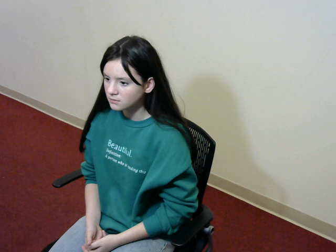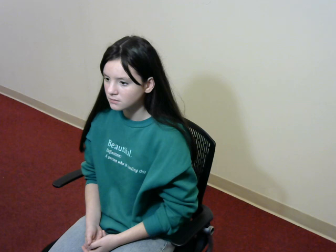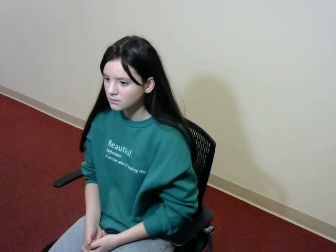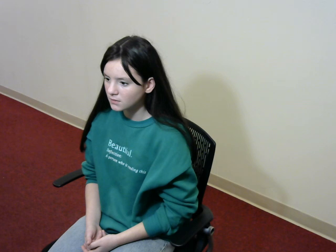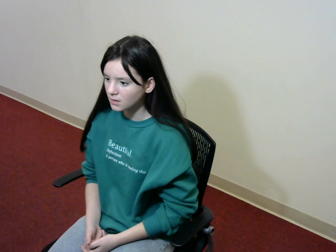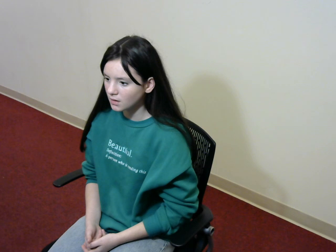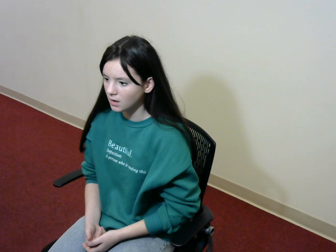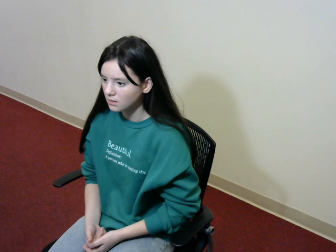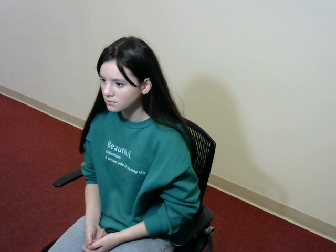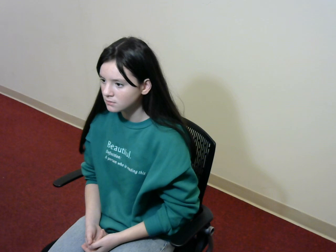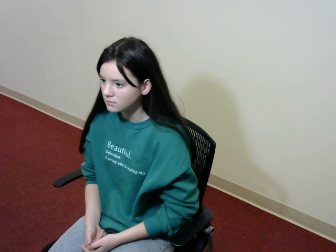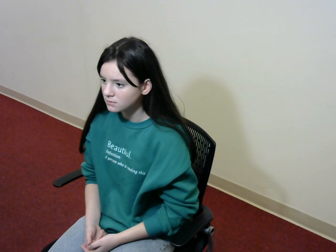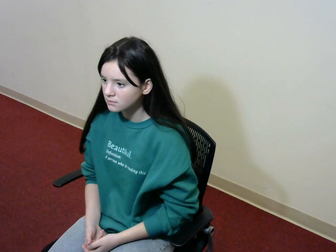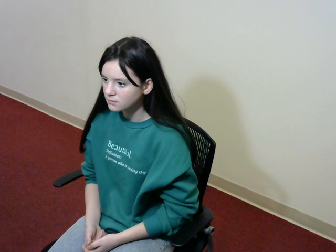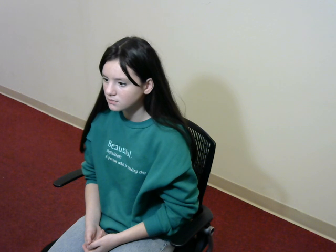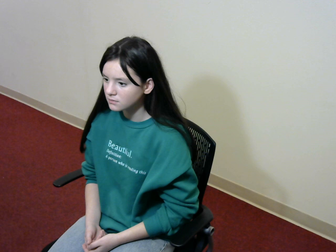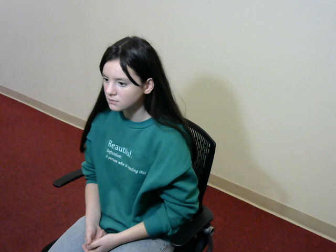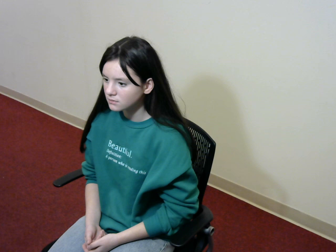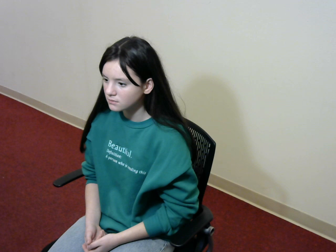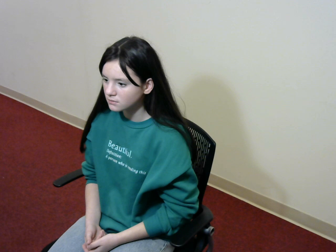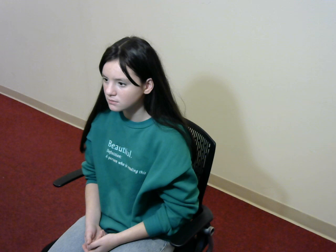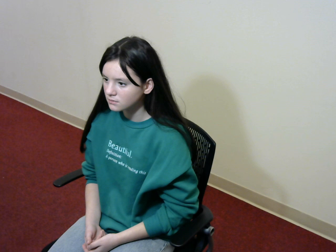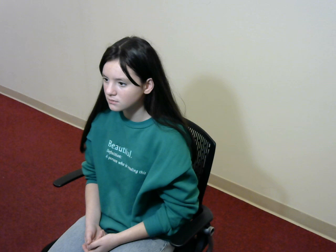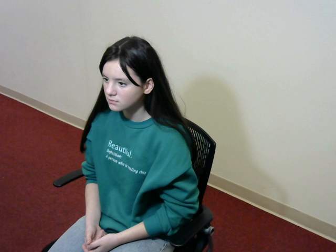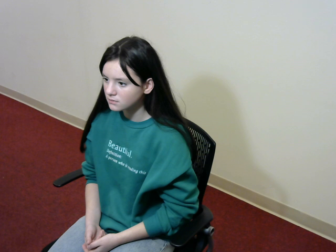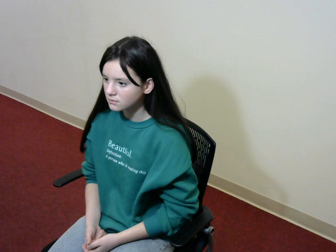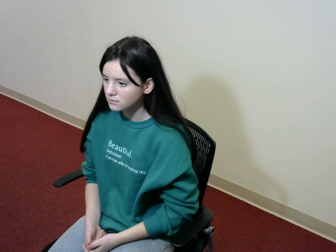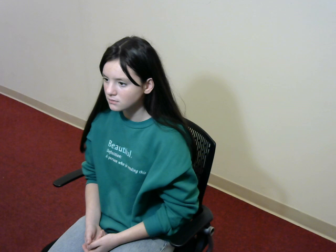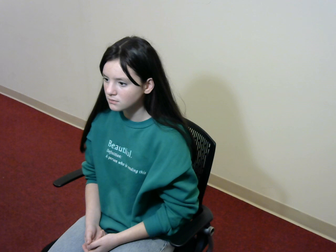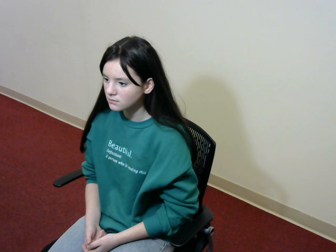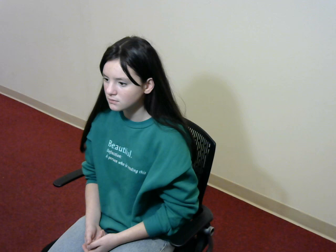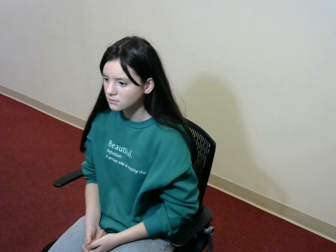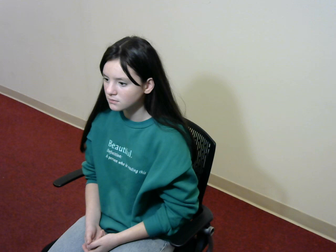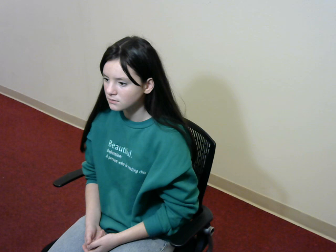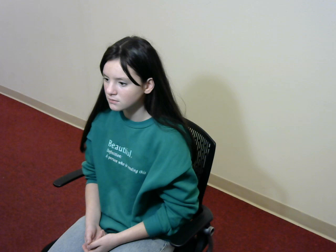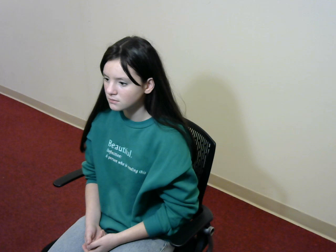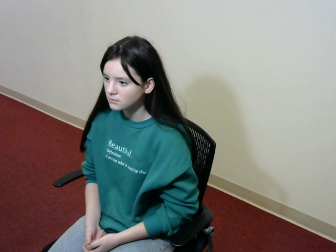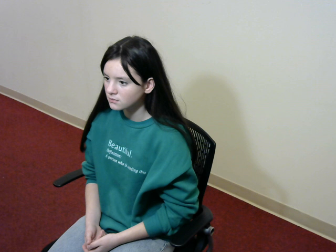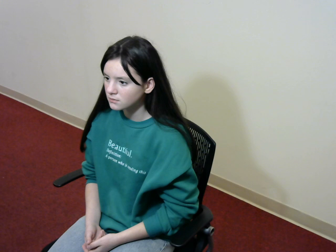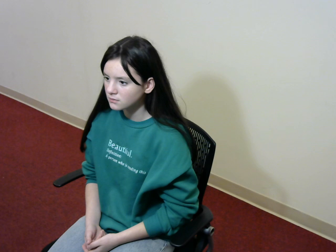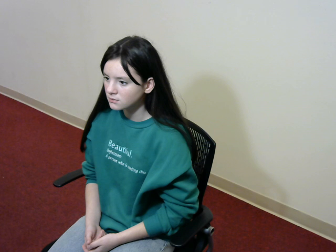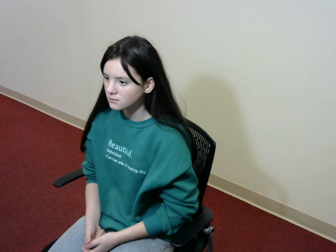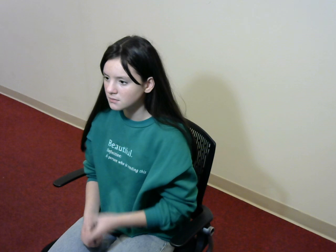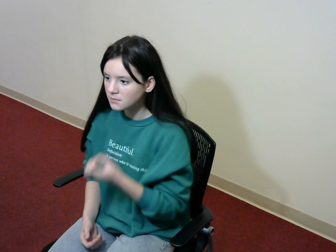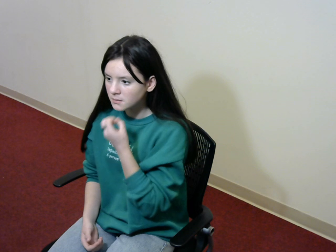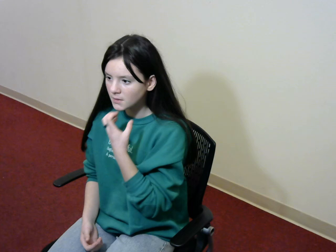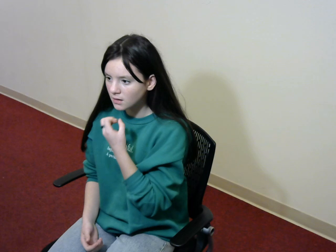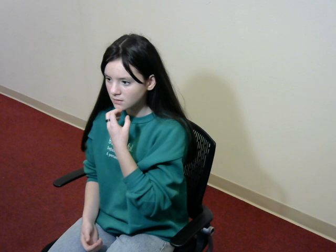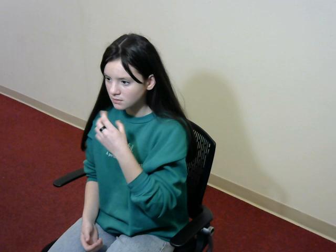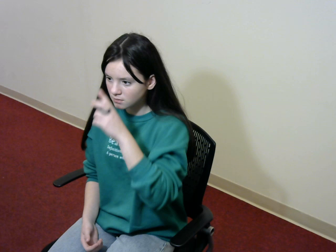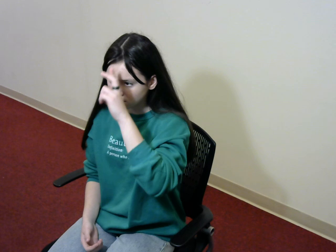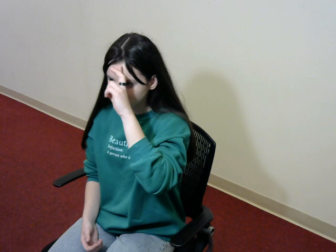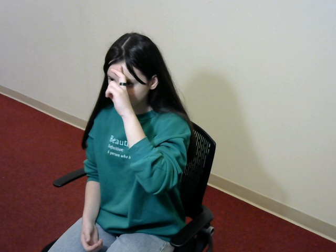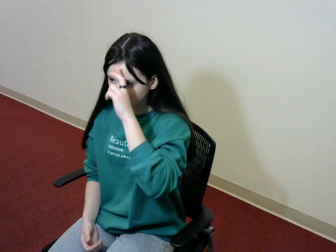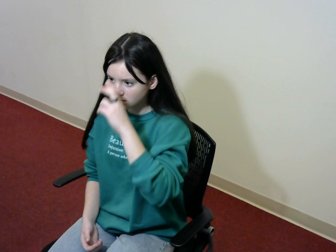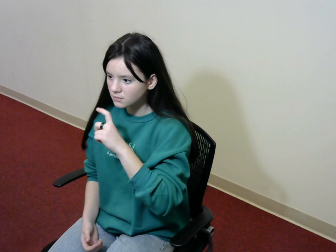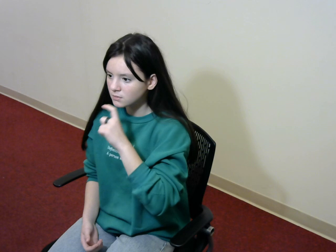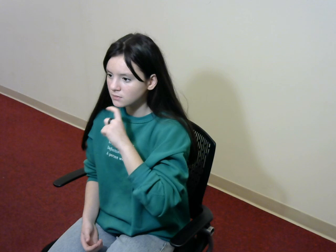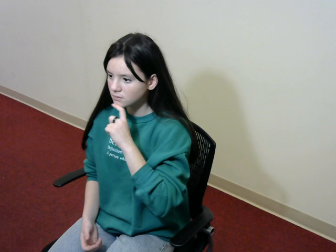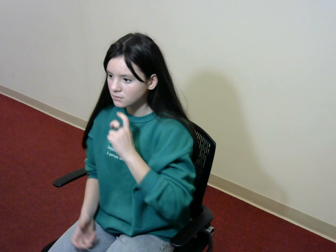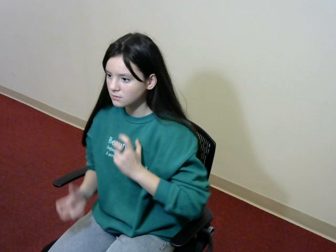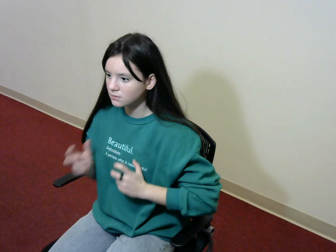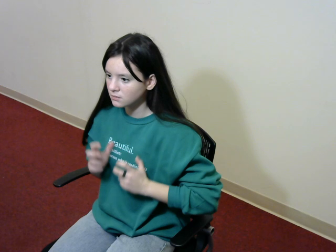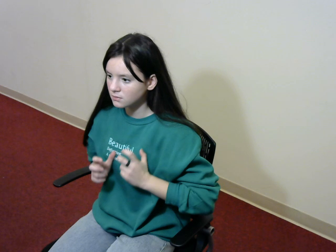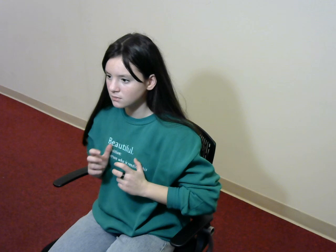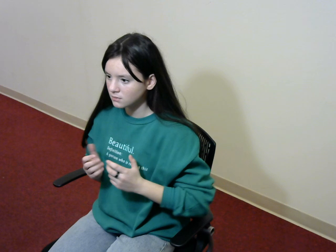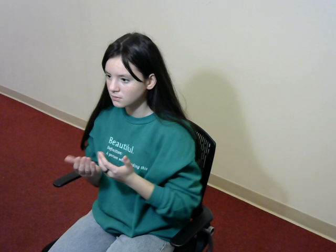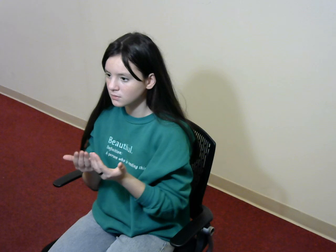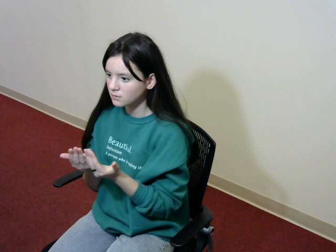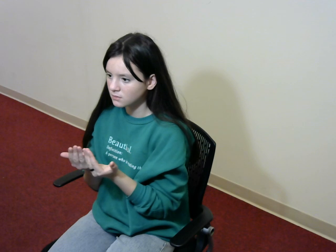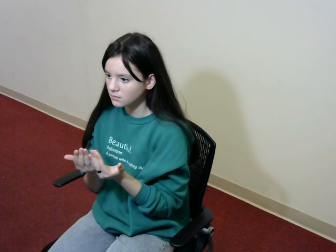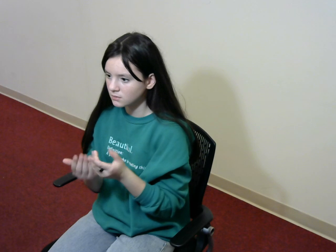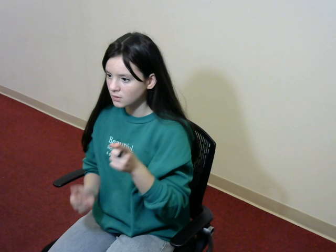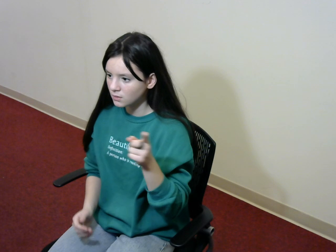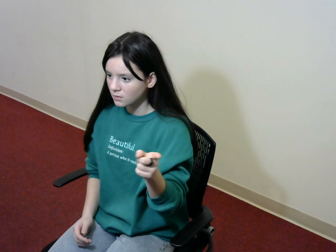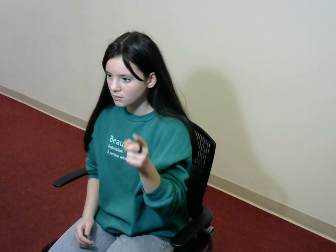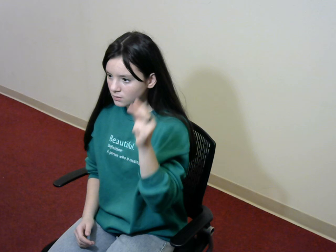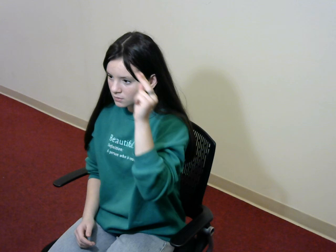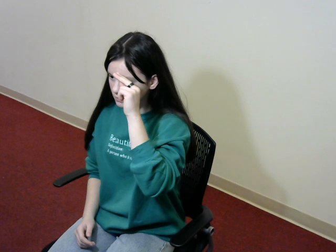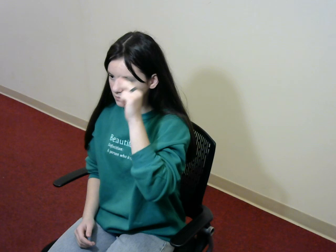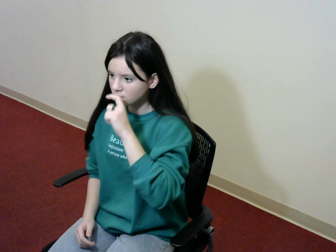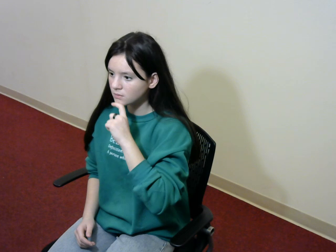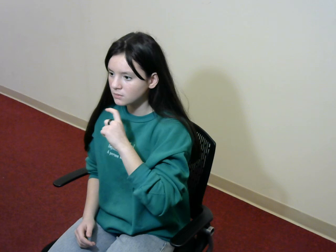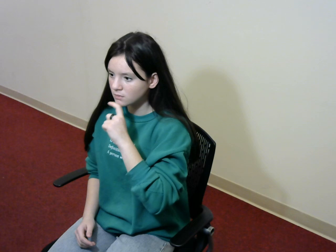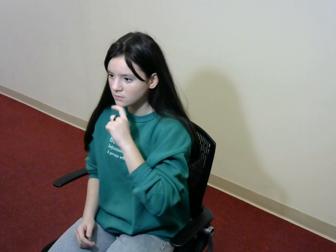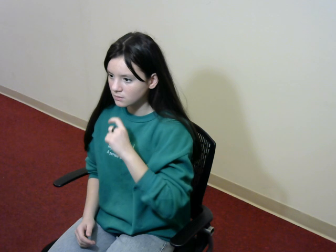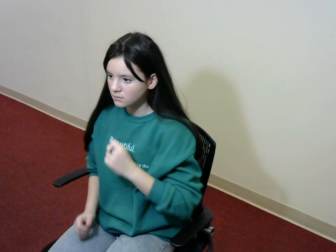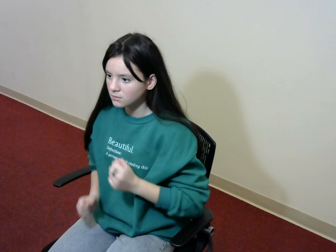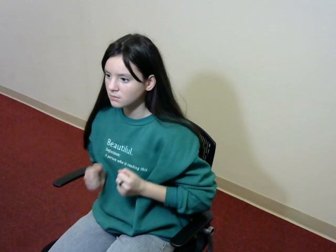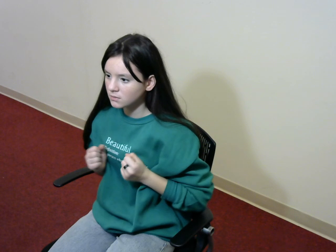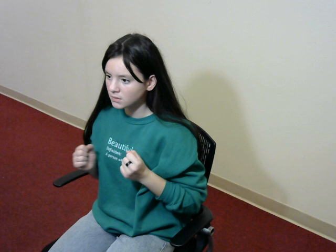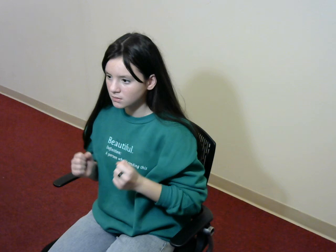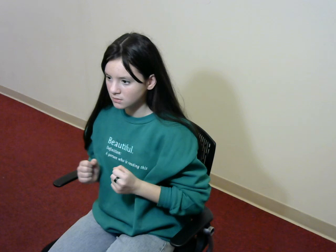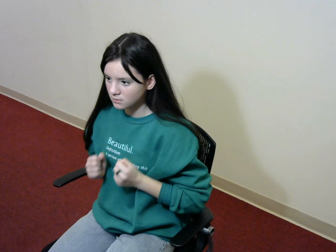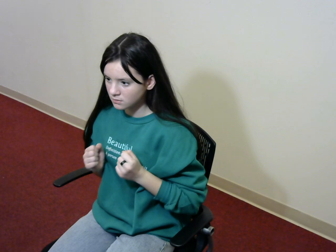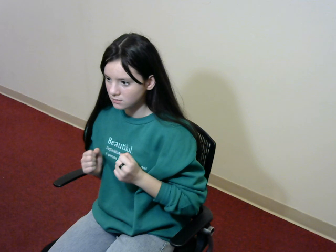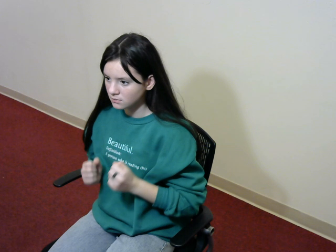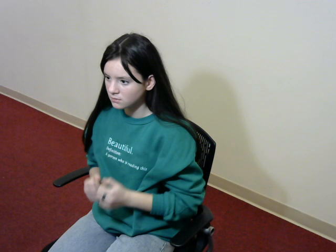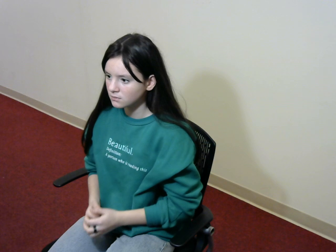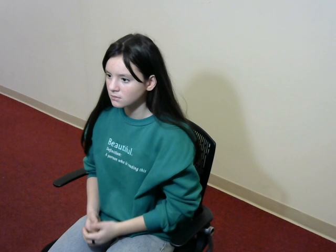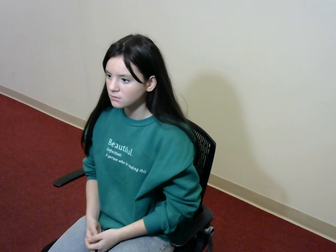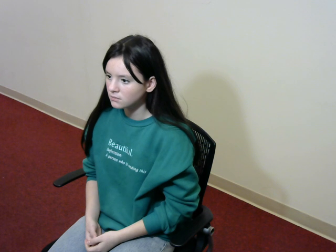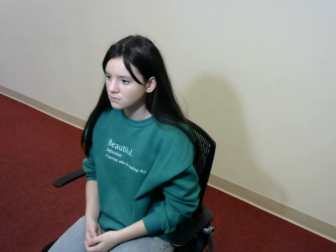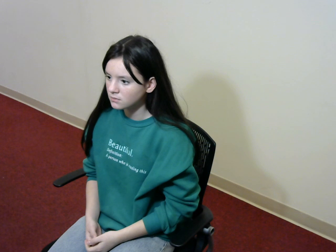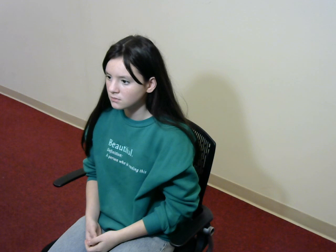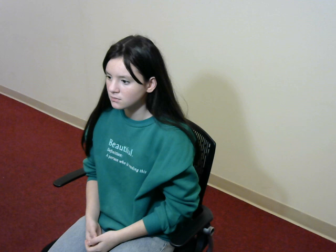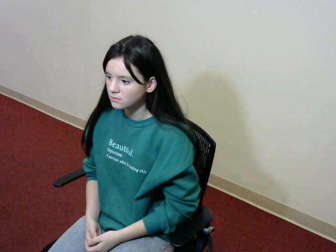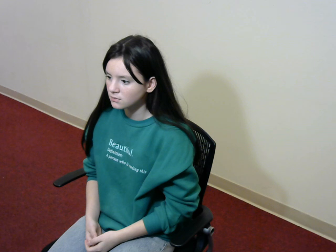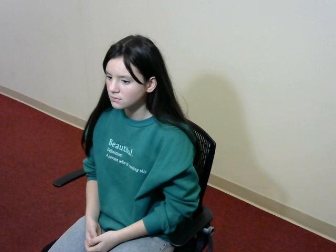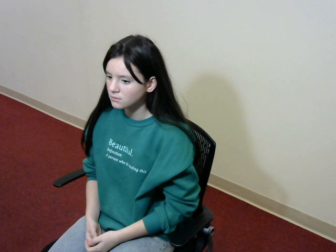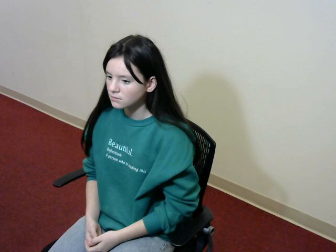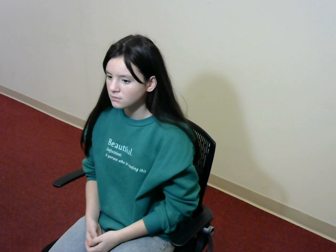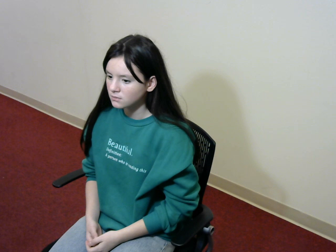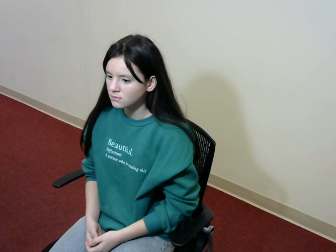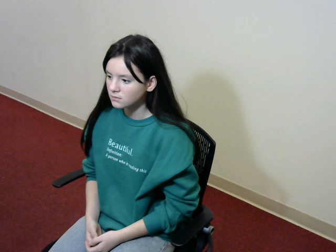Bakı Dövlət Universitetində oxuyan o tələbə çalışqandır